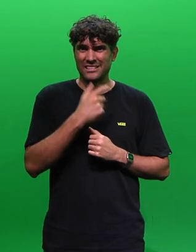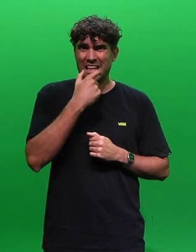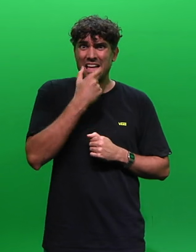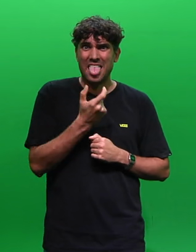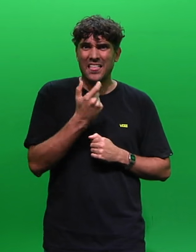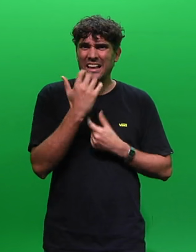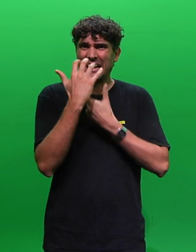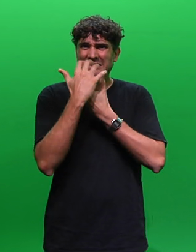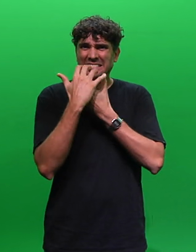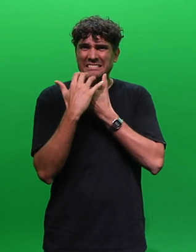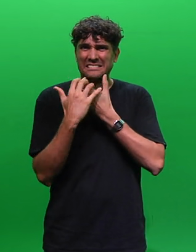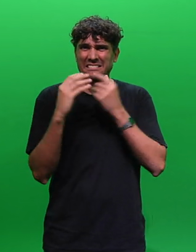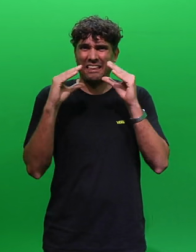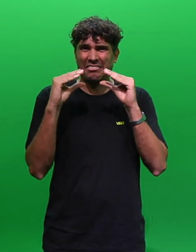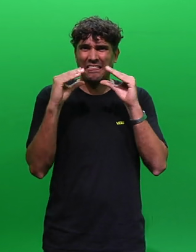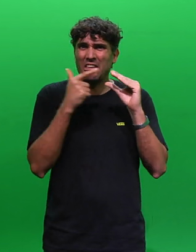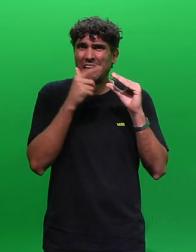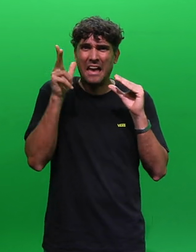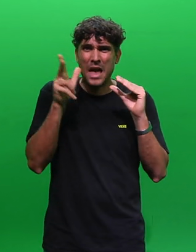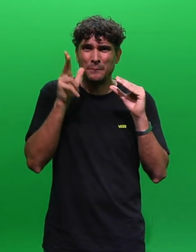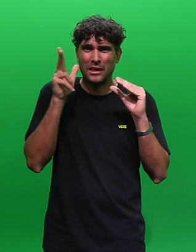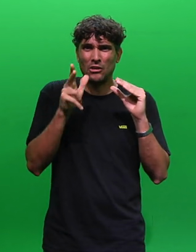Té la llengua d'una textura rugosa i tova de color groc.